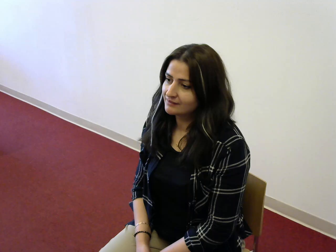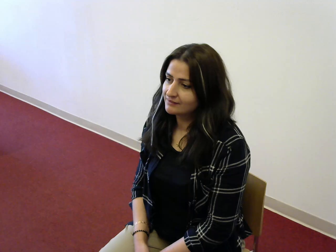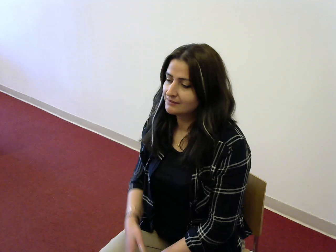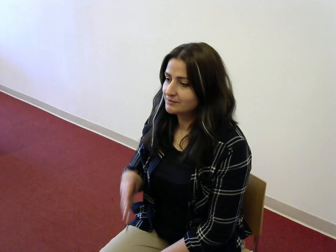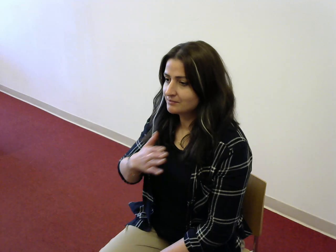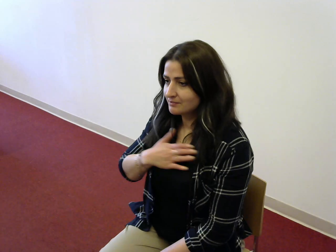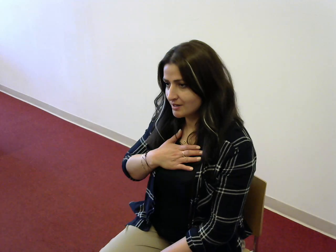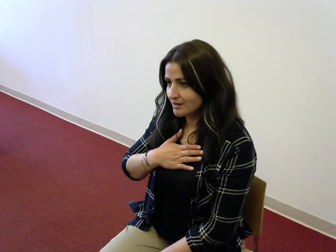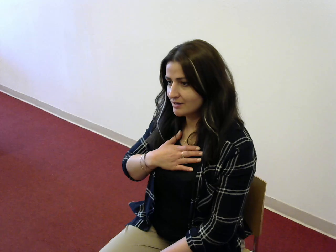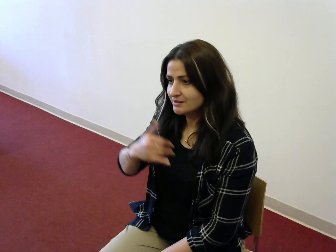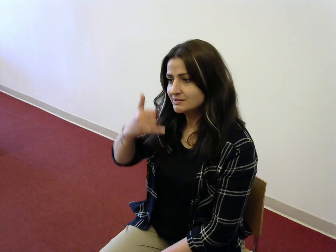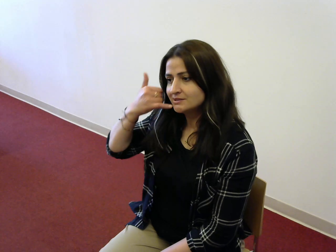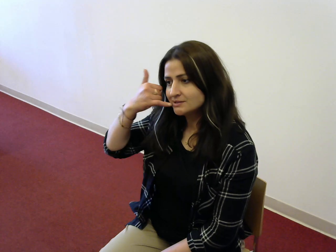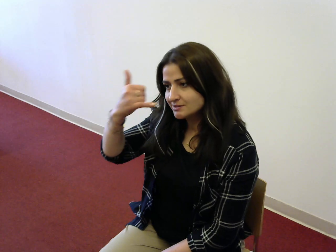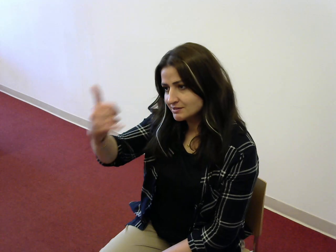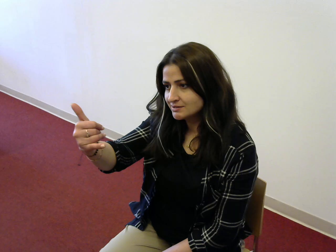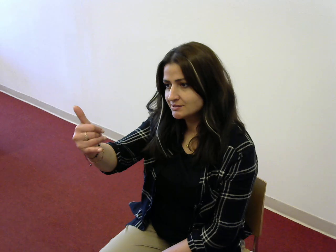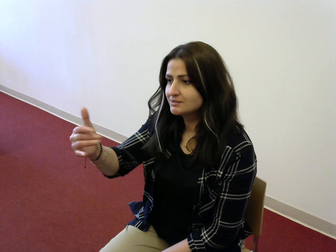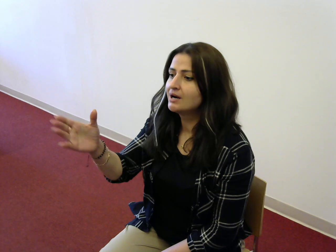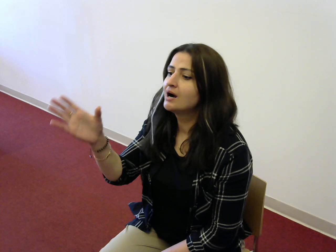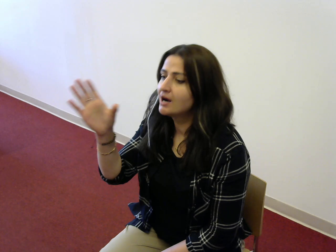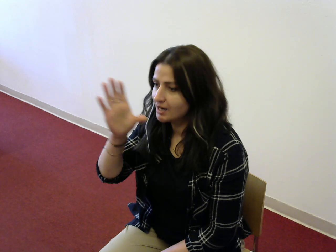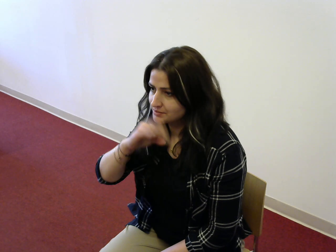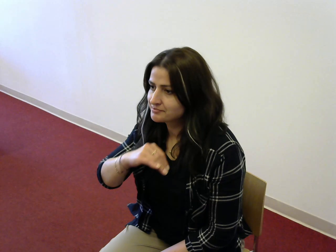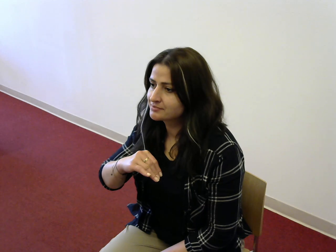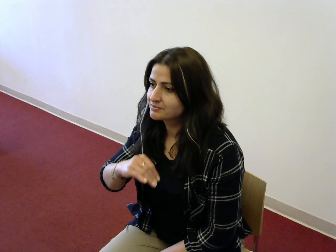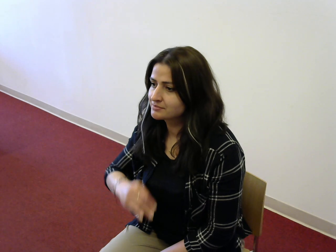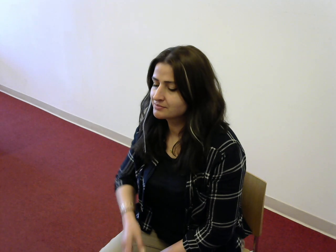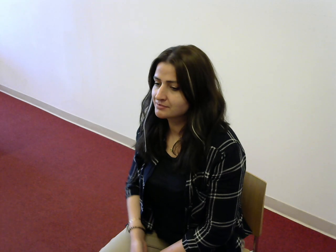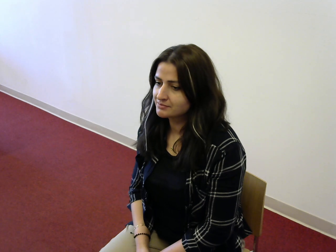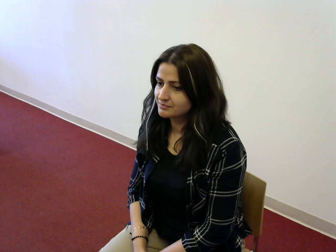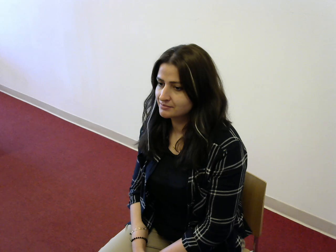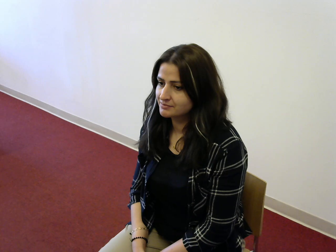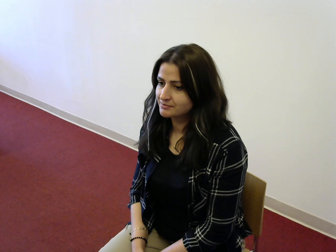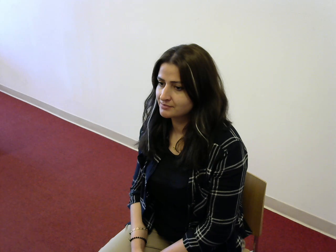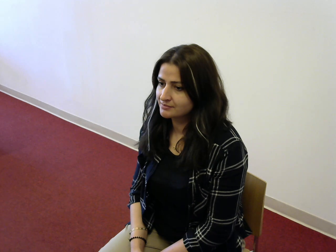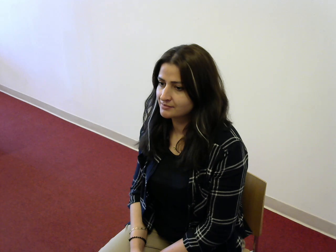Mən zəng edə bilərəmmi?